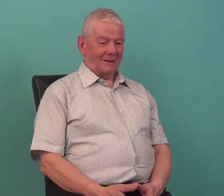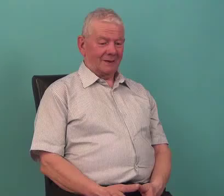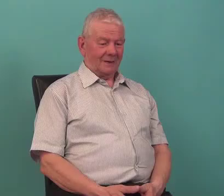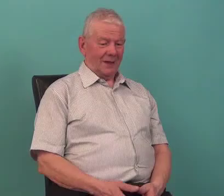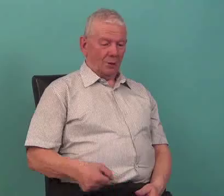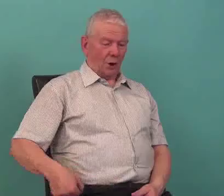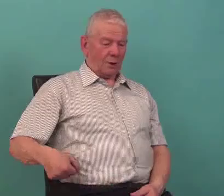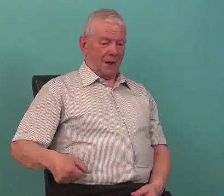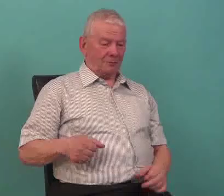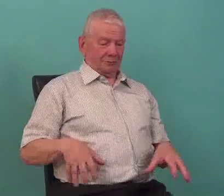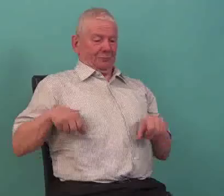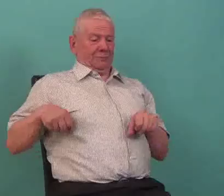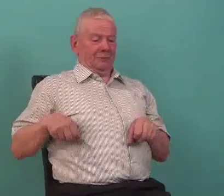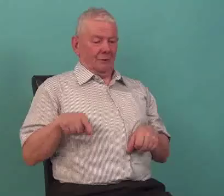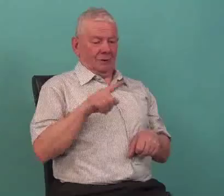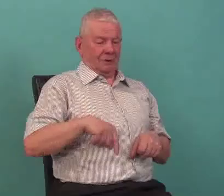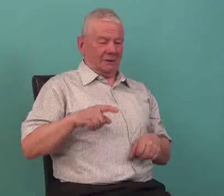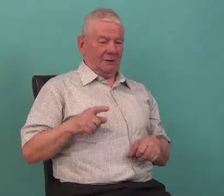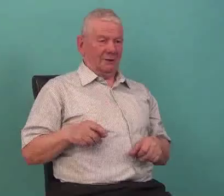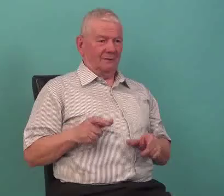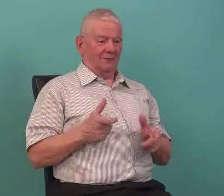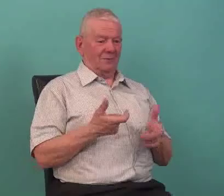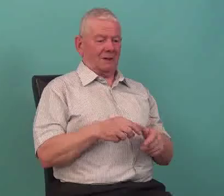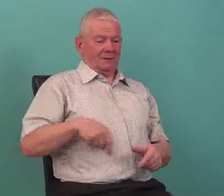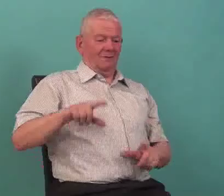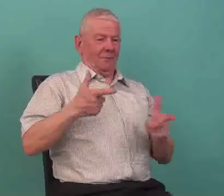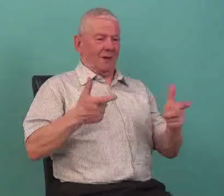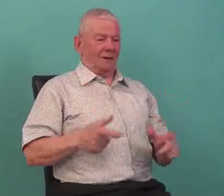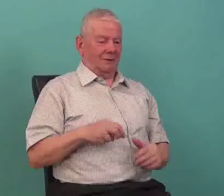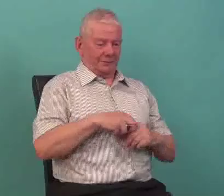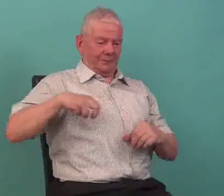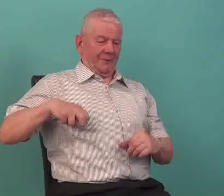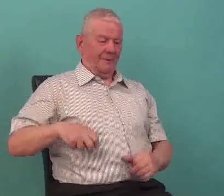Jakaś osoba trzyma torbę w ręku, należy się oddalić od wypadku samochodowego.